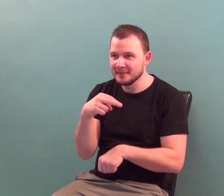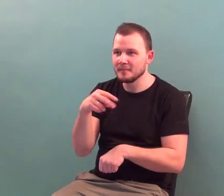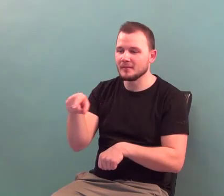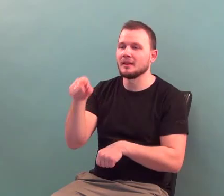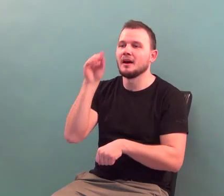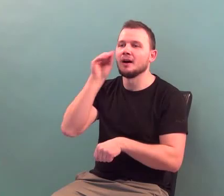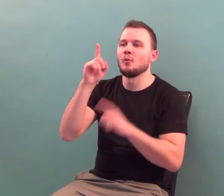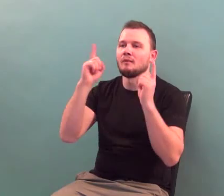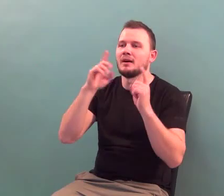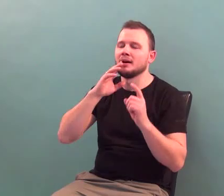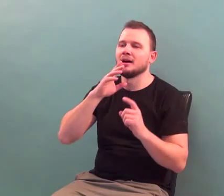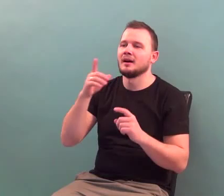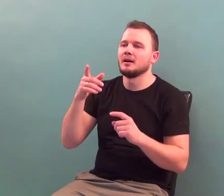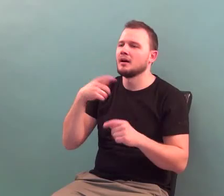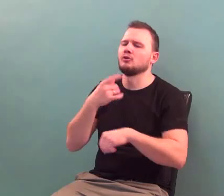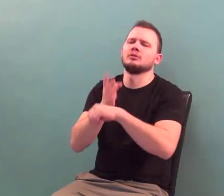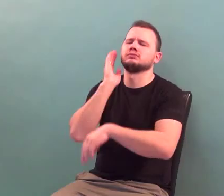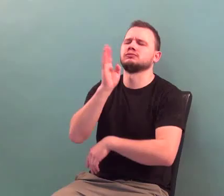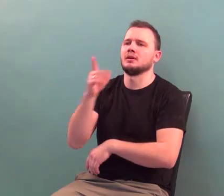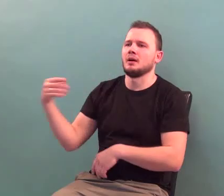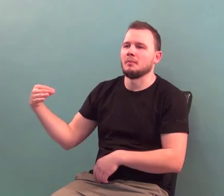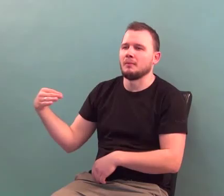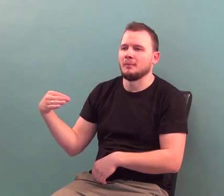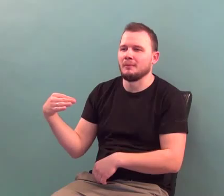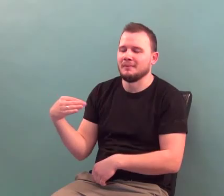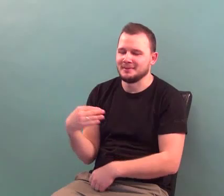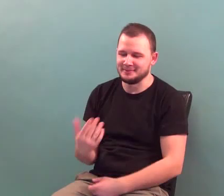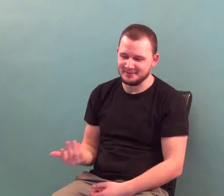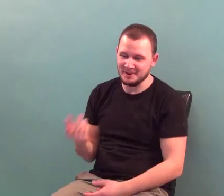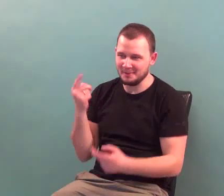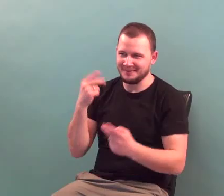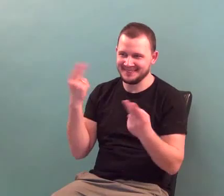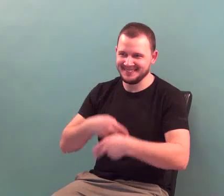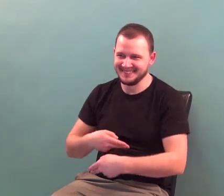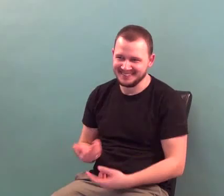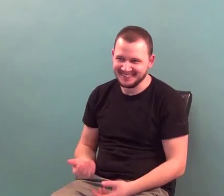Informuje, że nie wolno jechać szybko, ponieważ ten rower na torze jedzie wolno, wiem, powinien być szlaban.